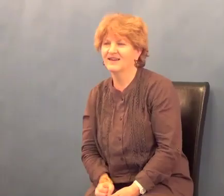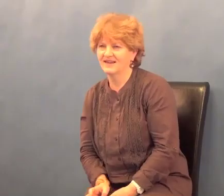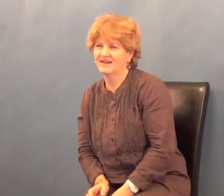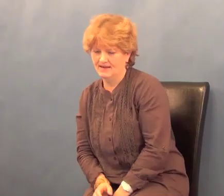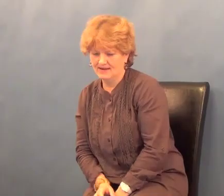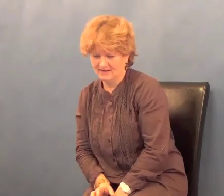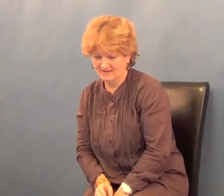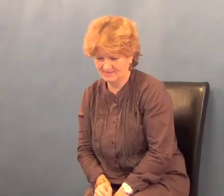Tak.